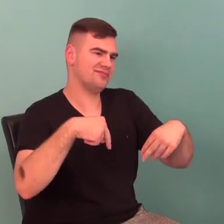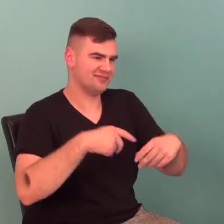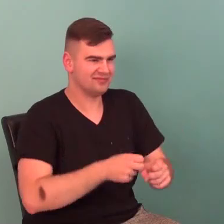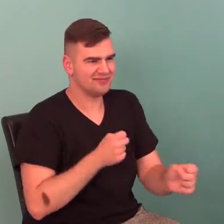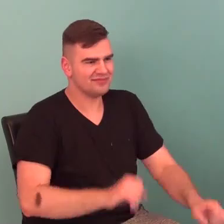I strzela.